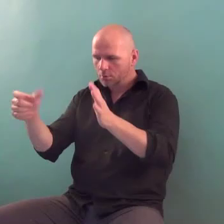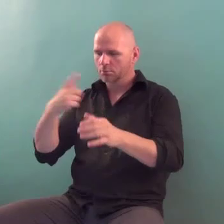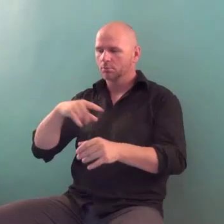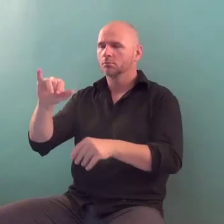Aha...